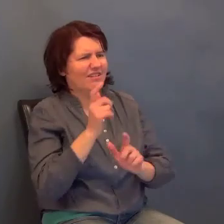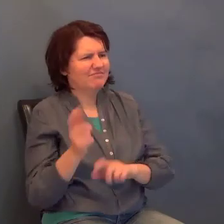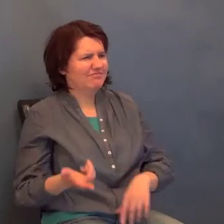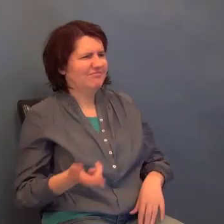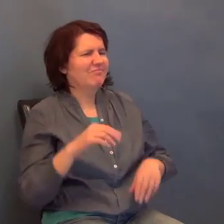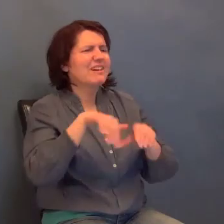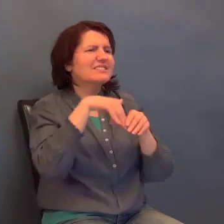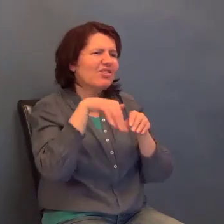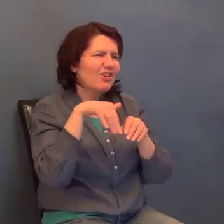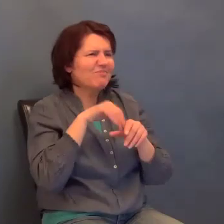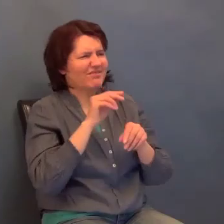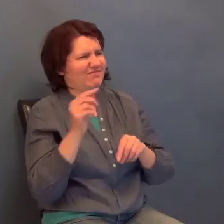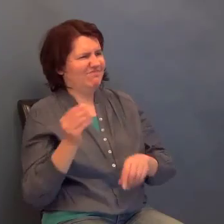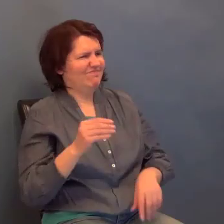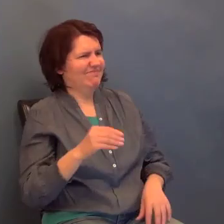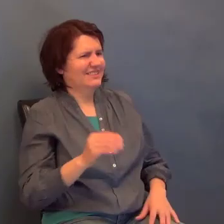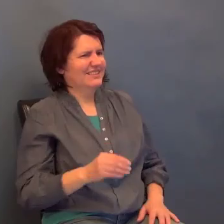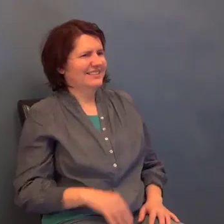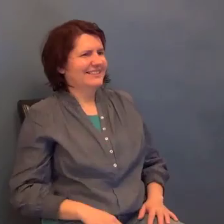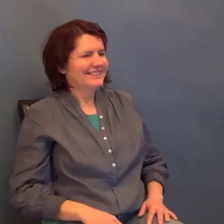Nakarmić, pomóc z pracą domową.